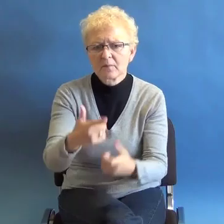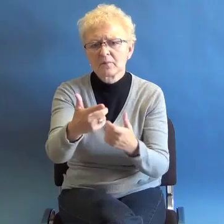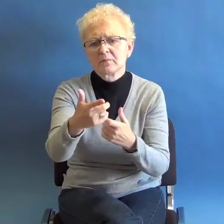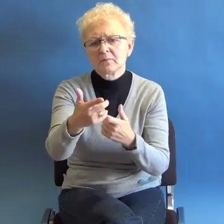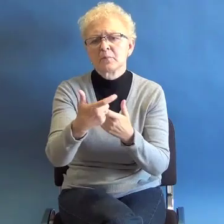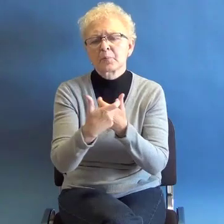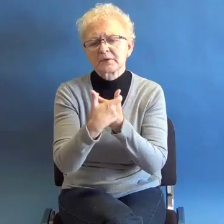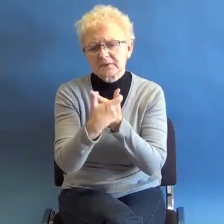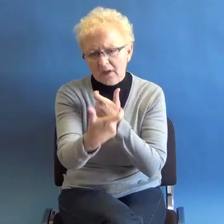Basen.